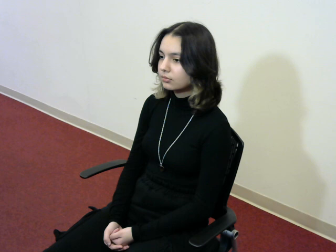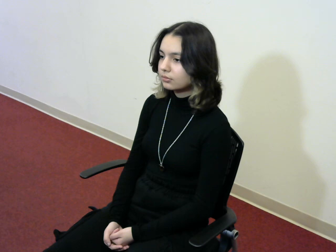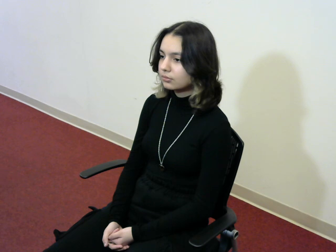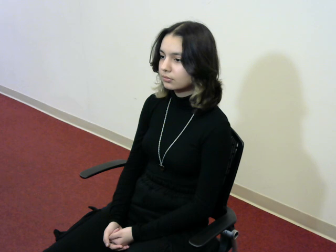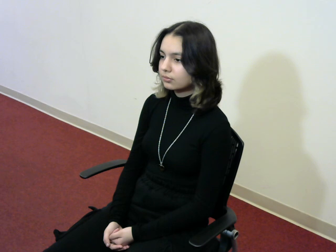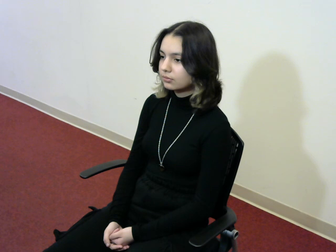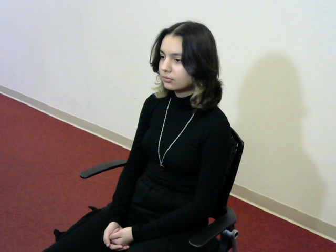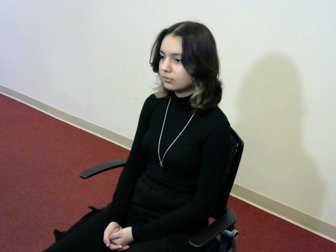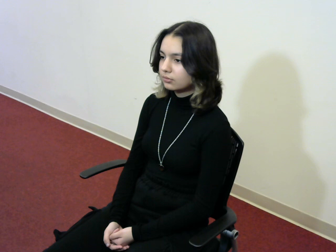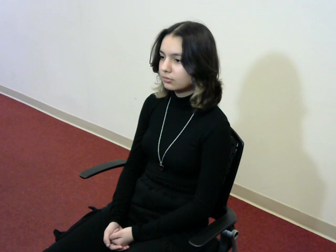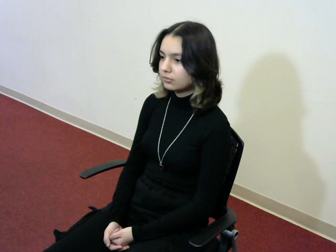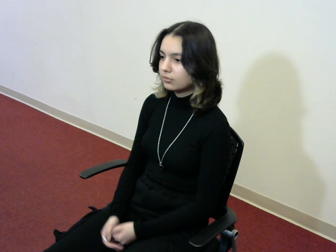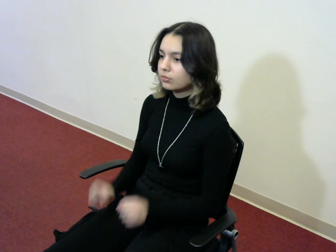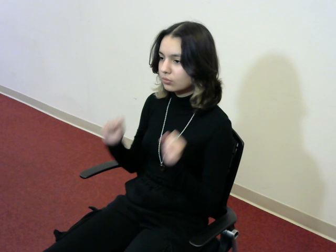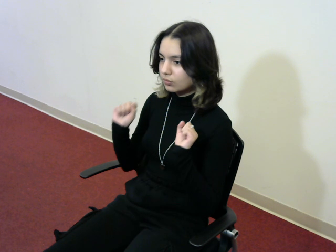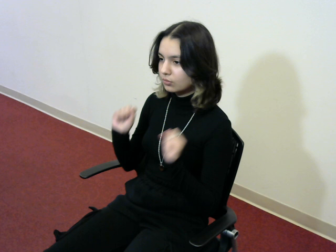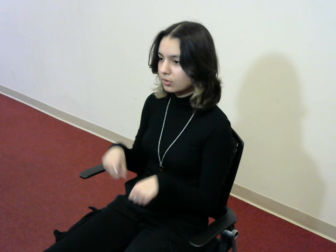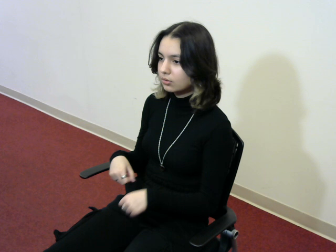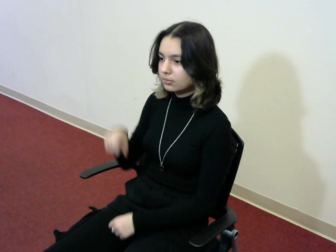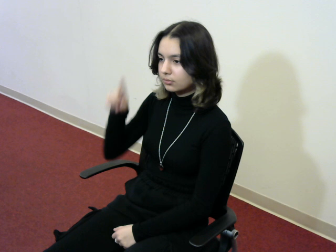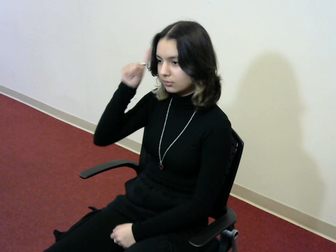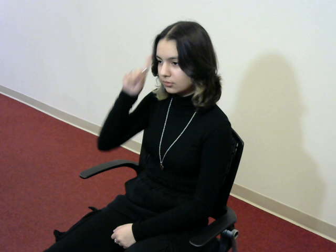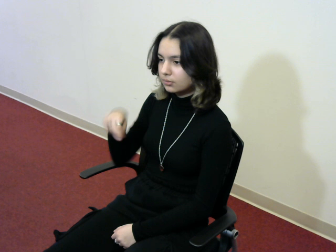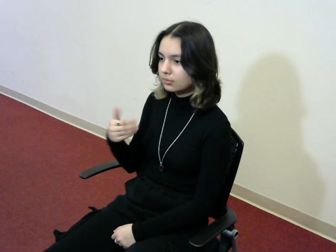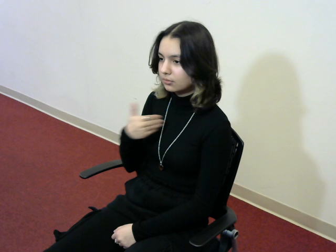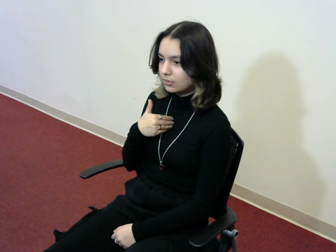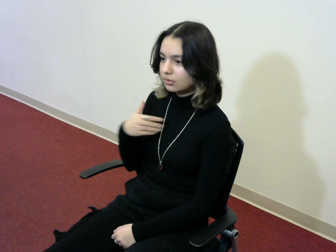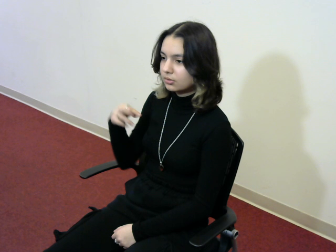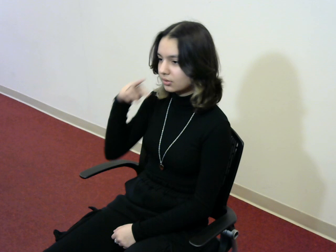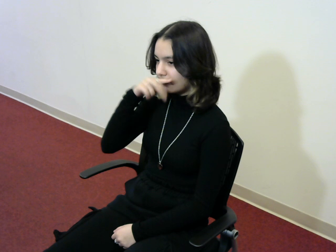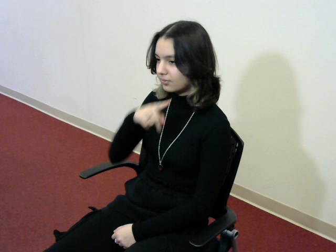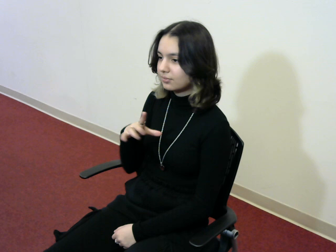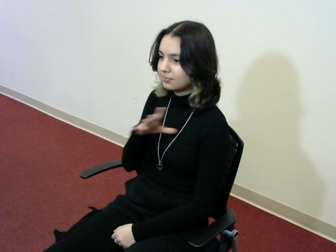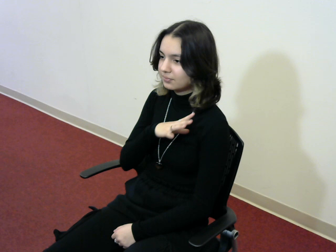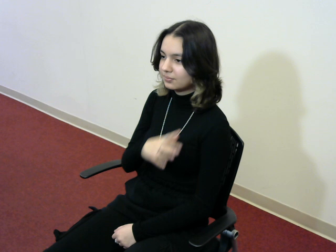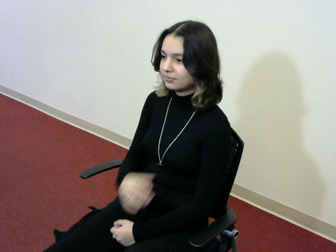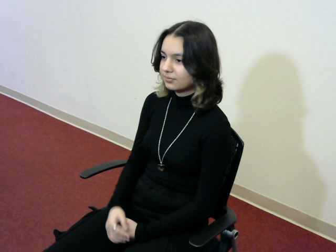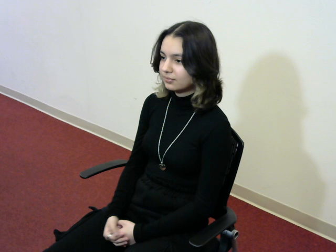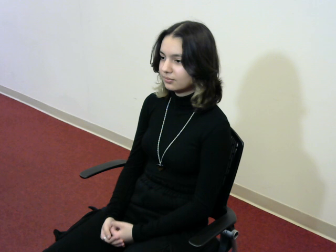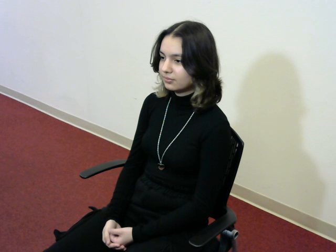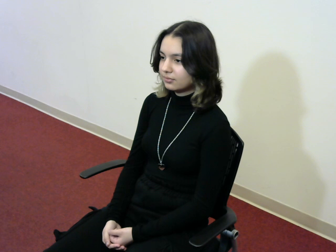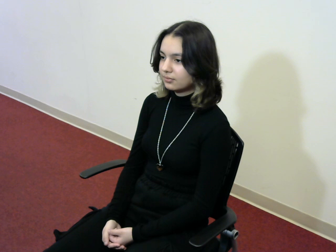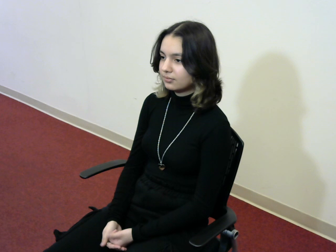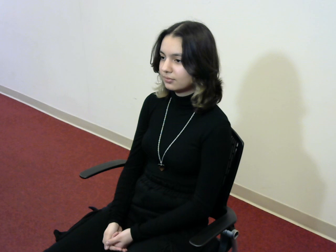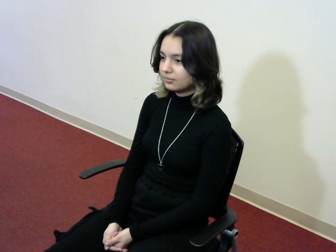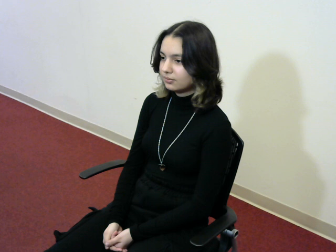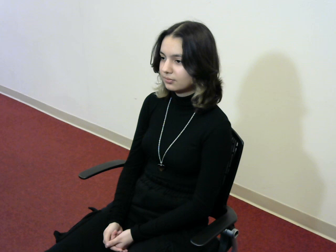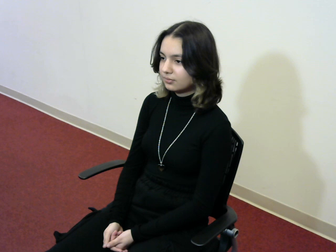Ola bilər mən zəhərlənmişəm